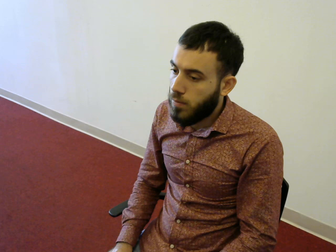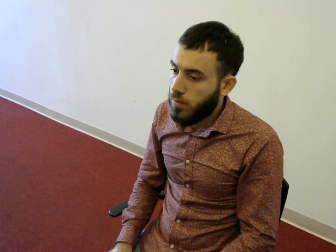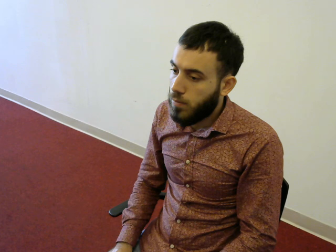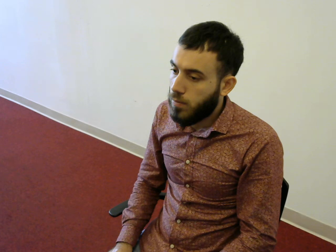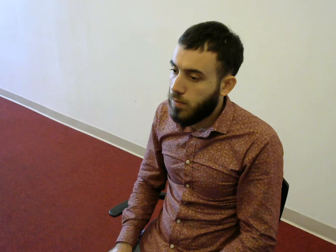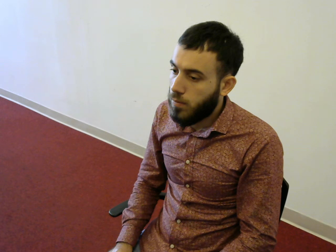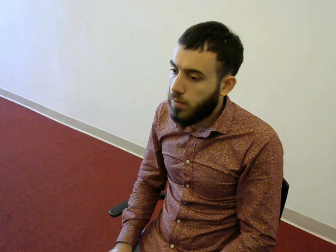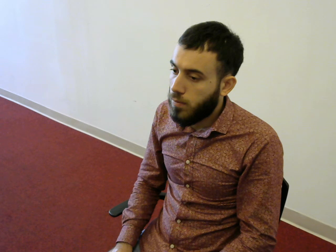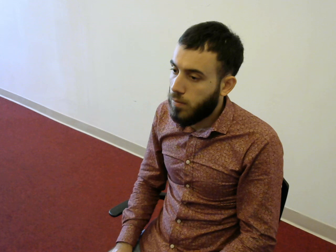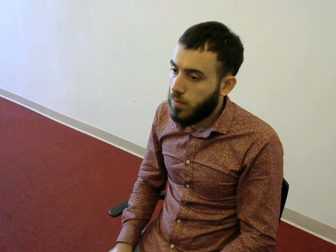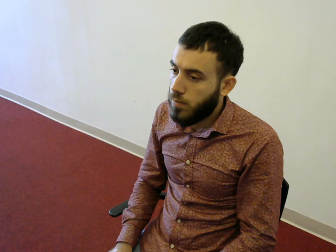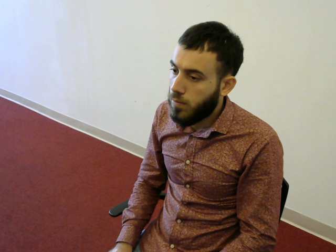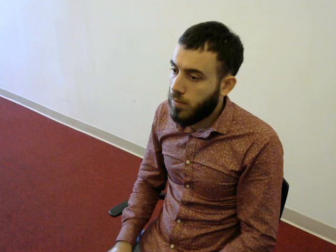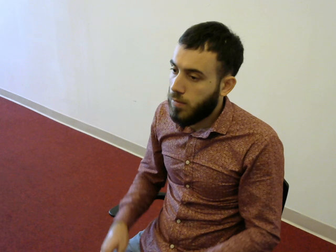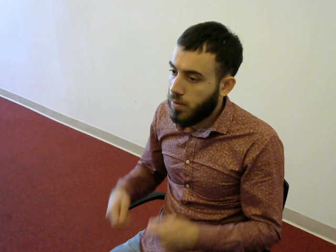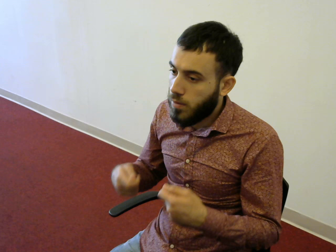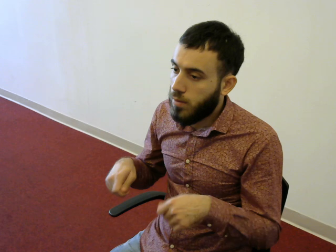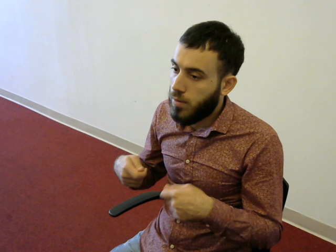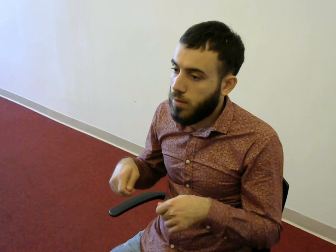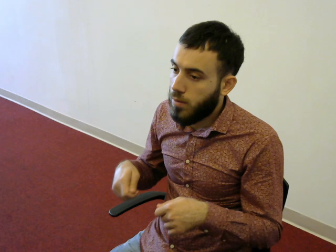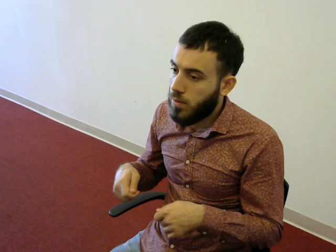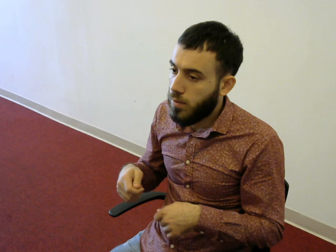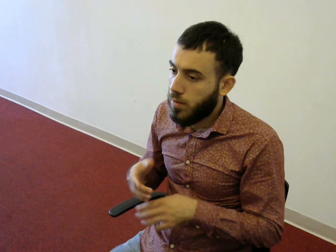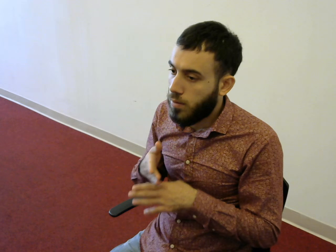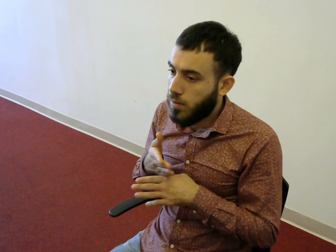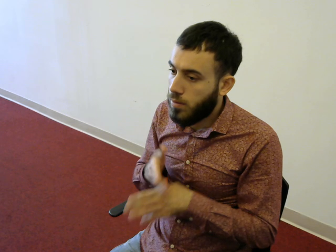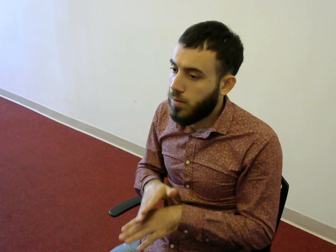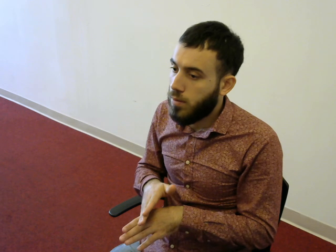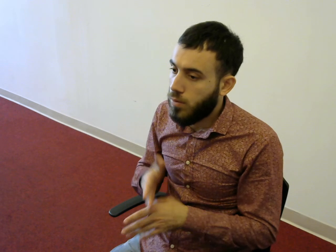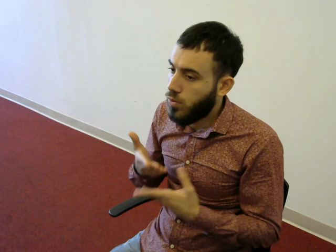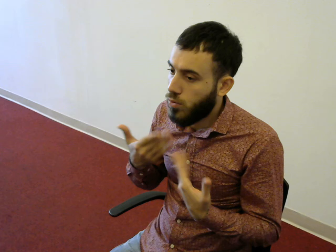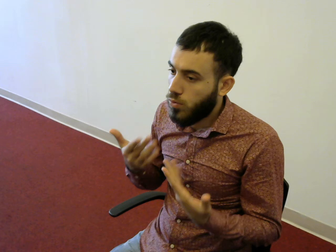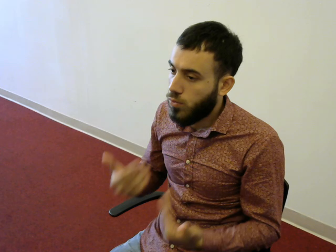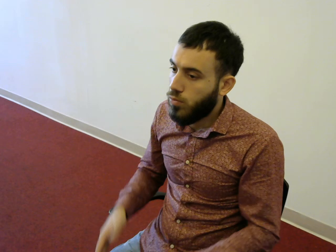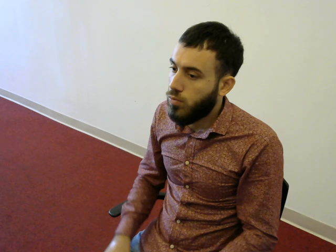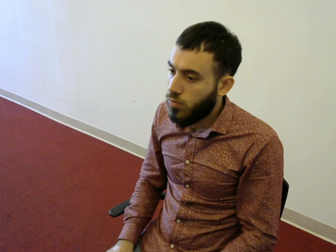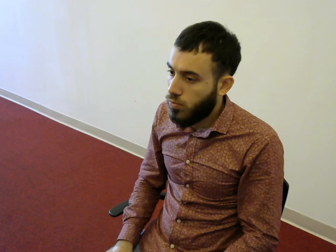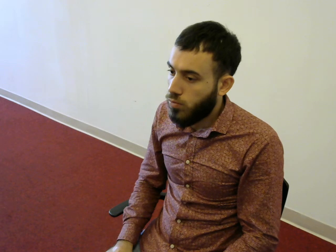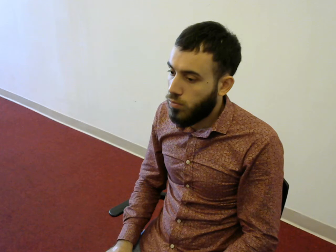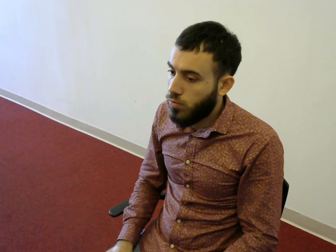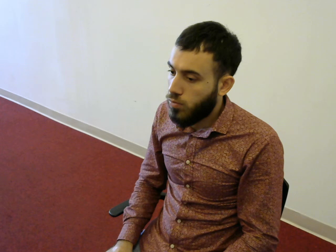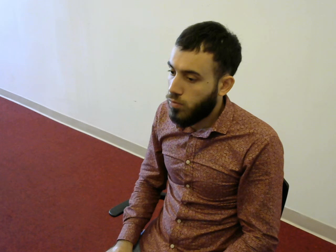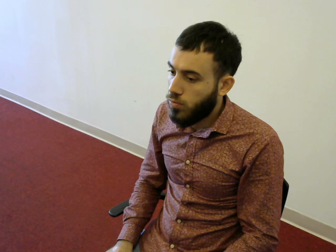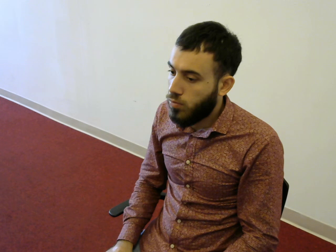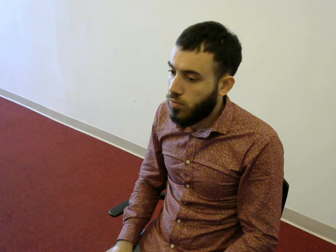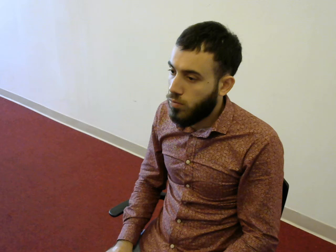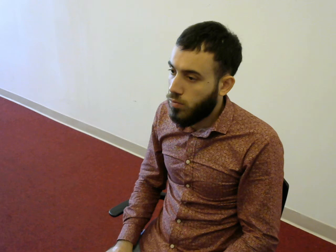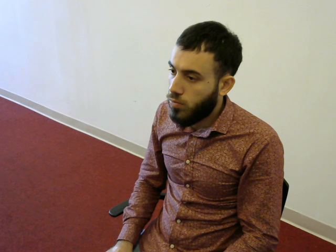Satıcının xırdası yox idi